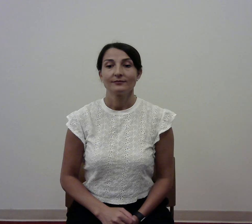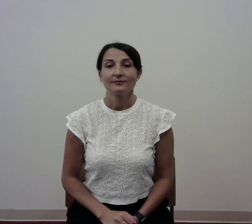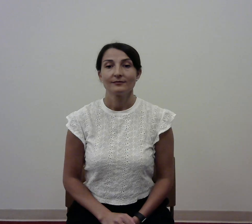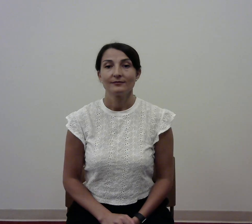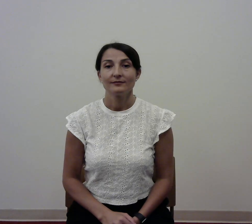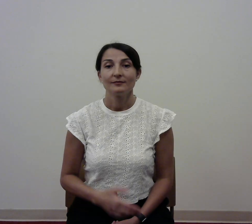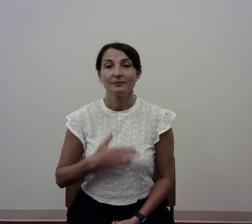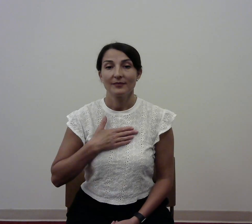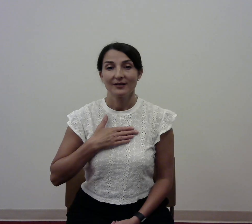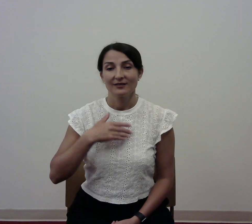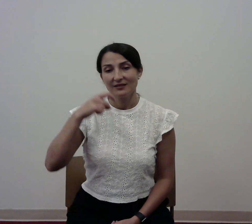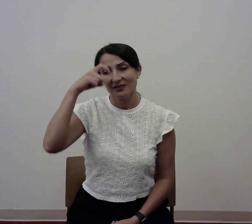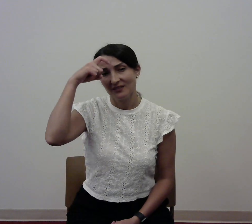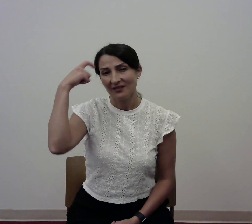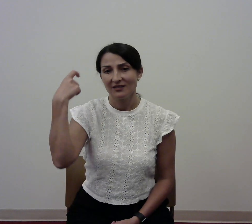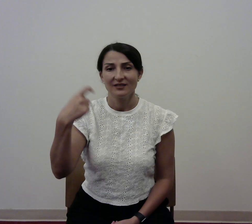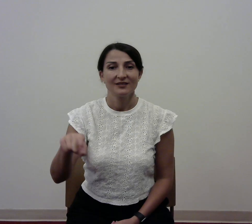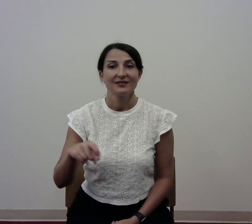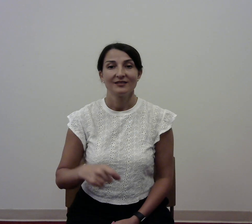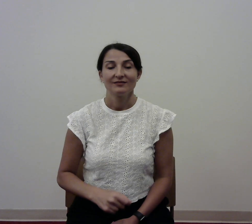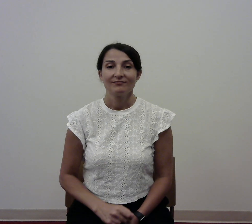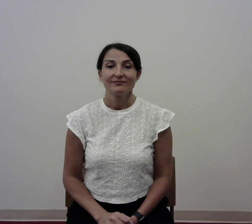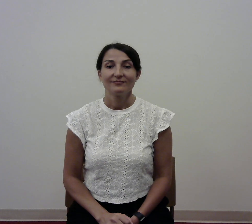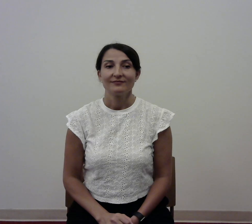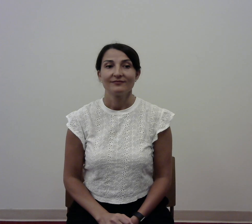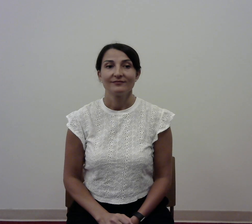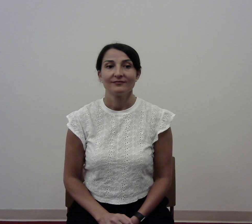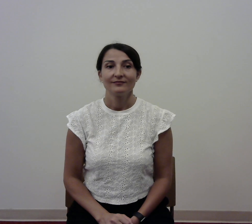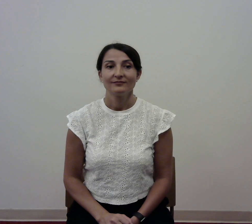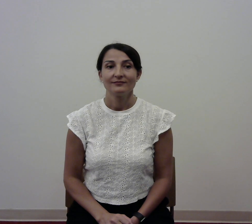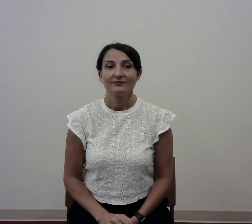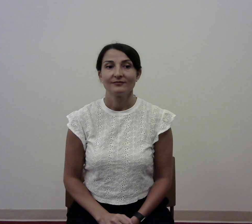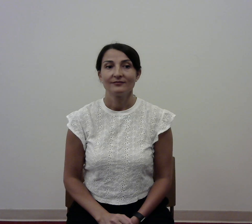Mənə istidir